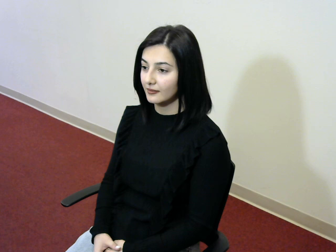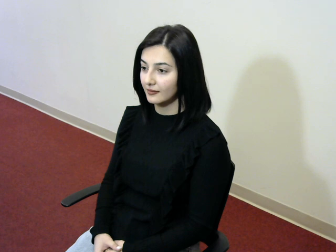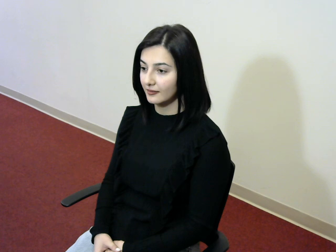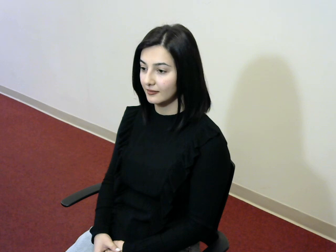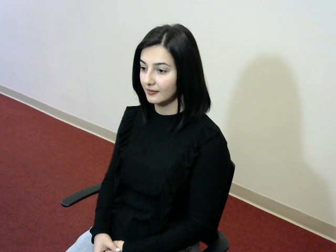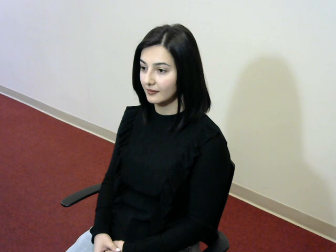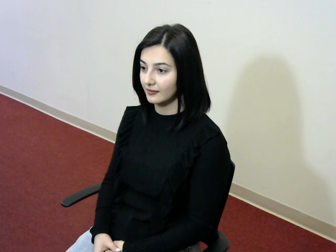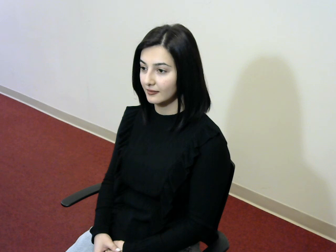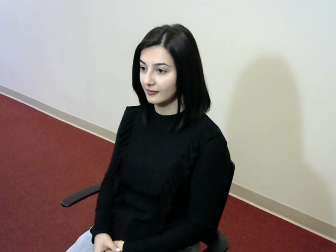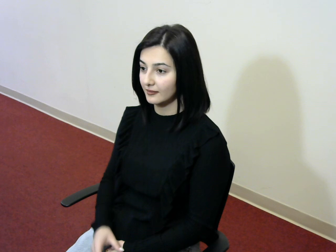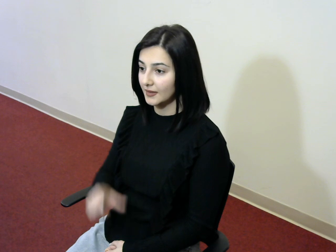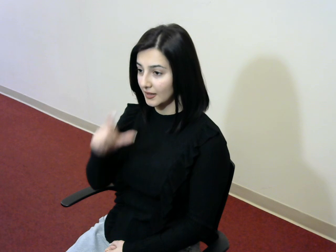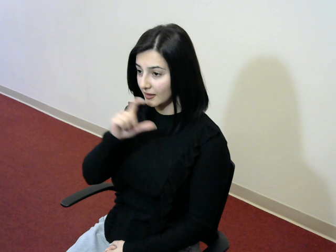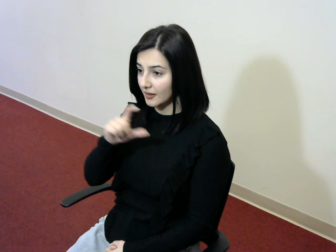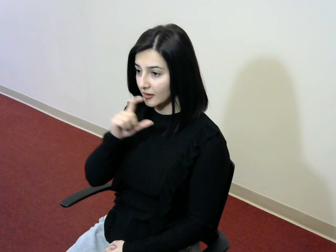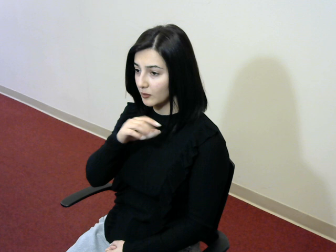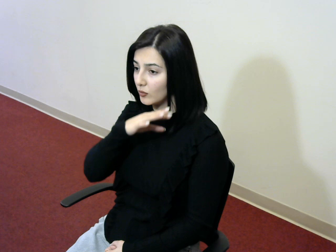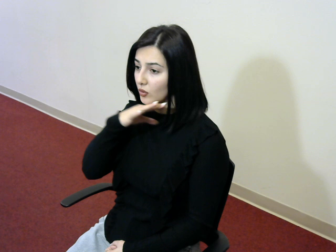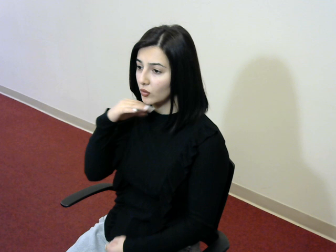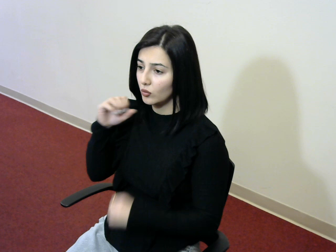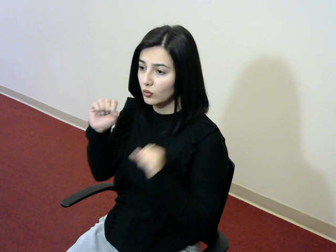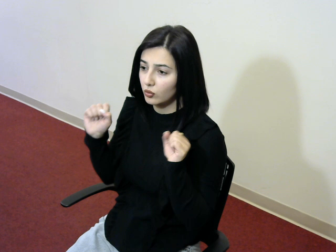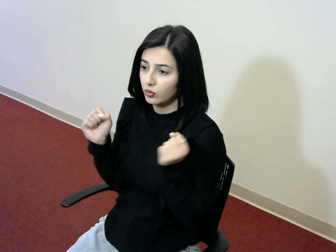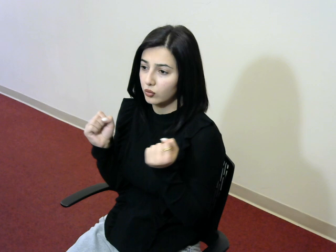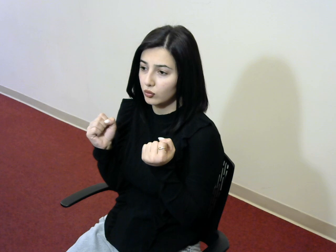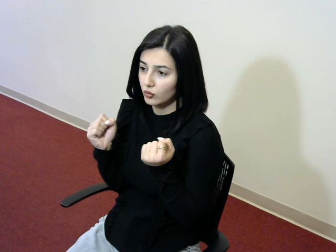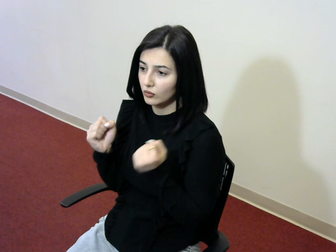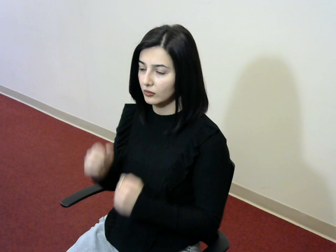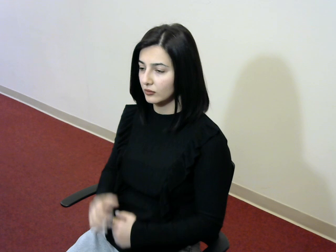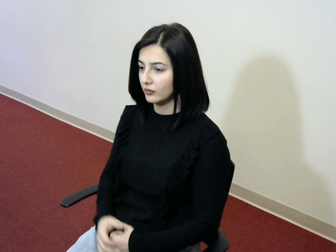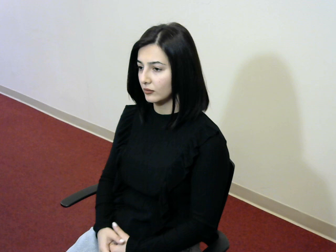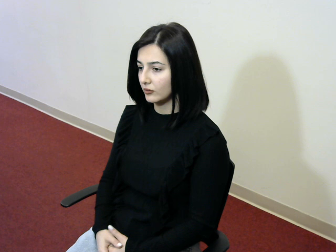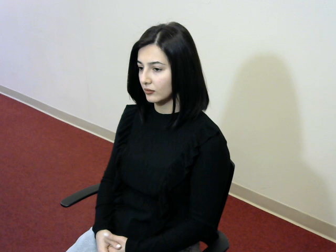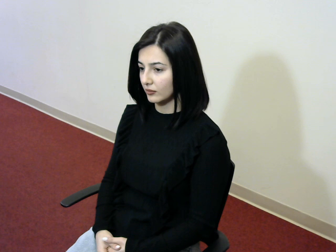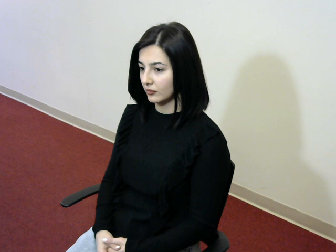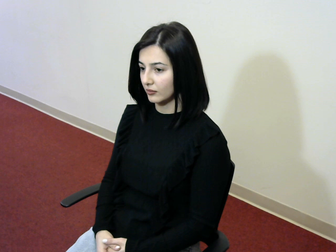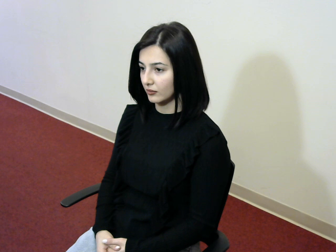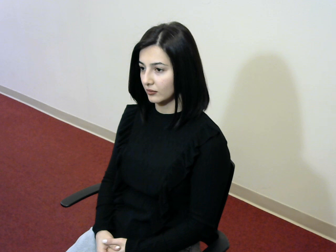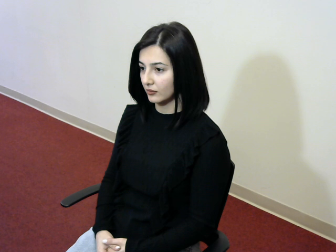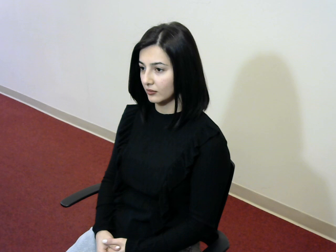Dondurma çox soyuqdur